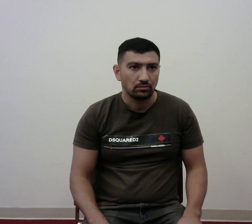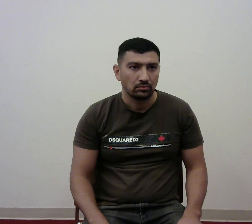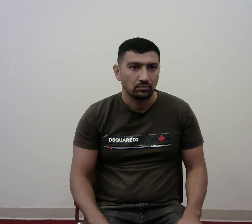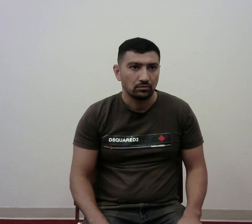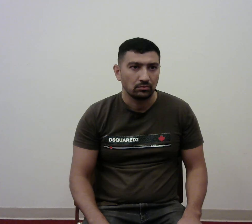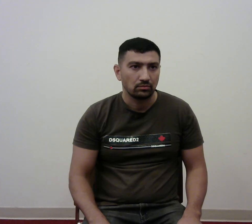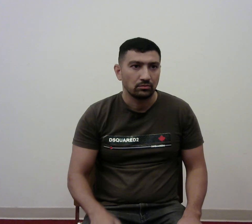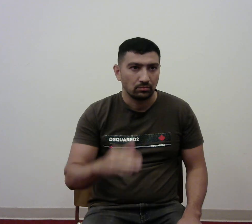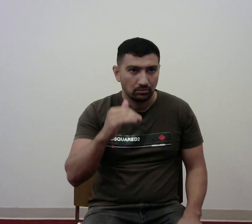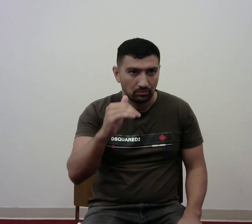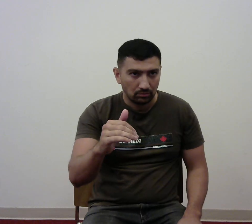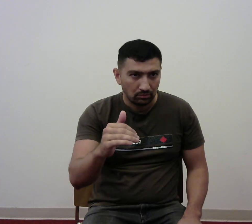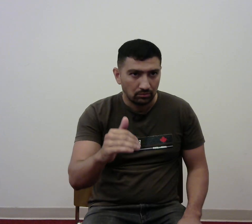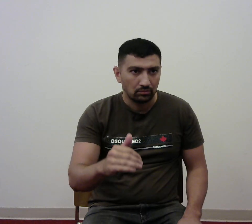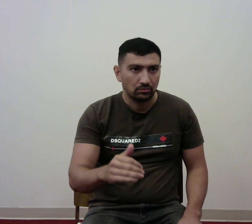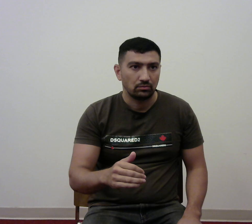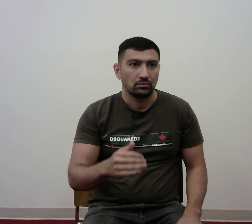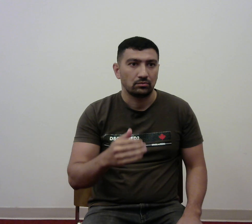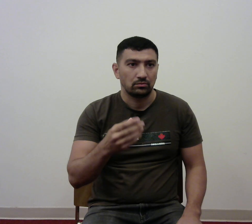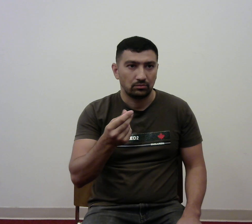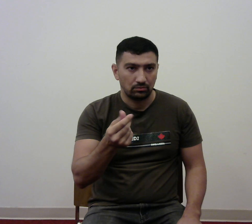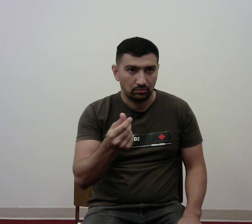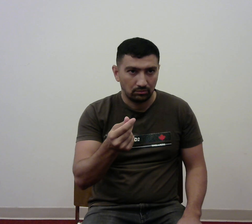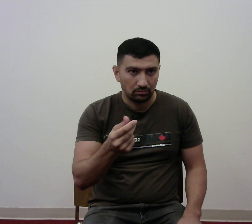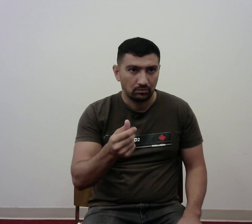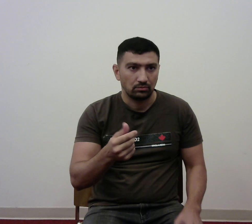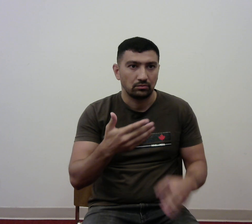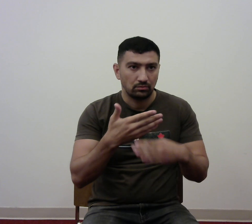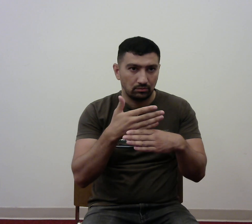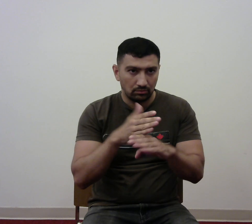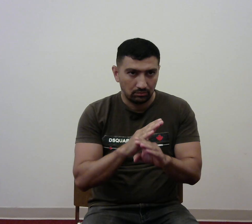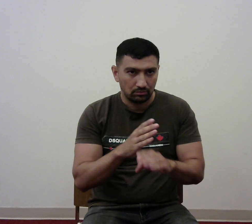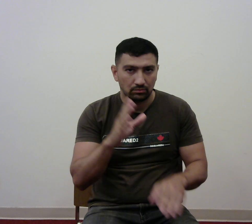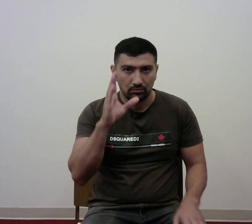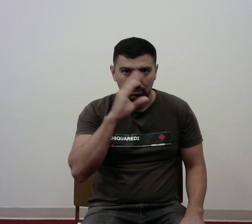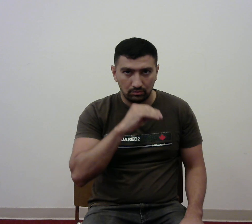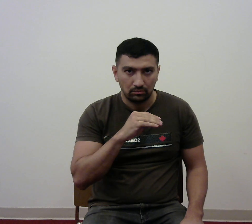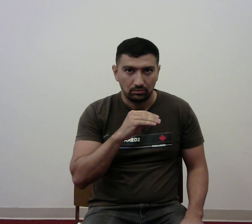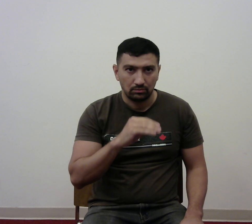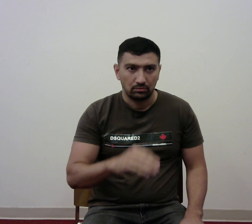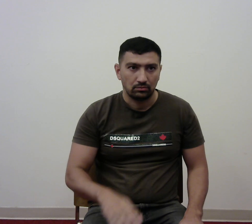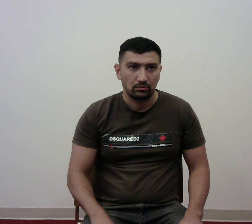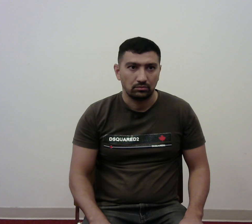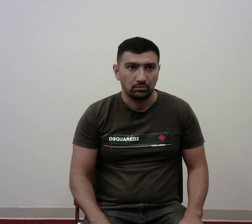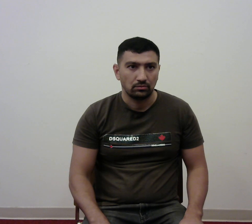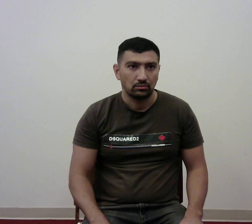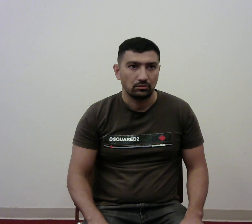Siz pulu xırdalaya bilərsinizmi?